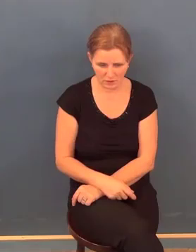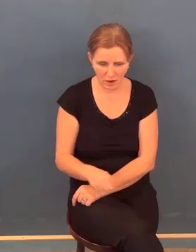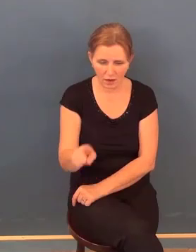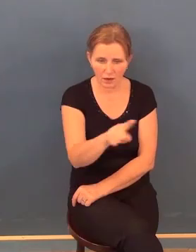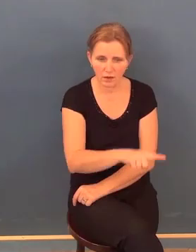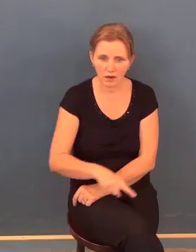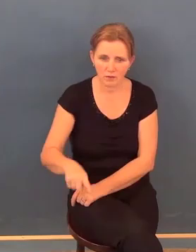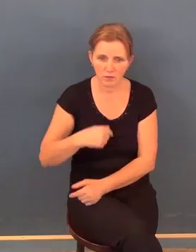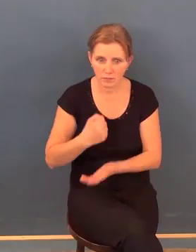Okrągły znak.